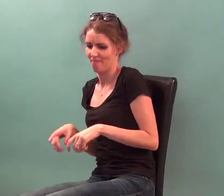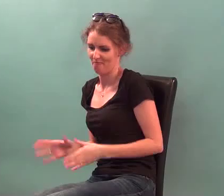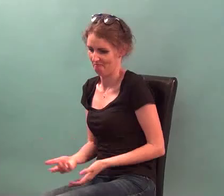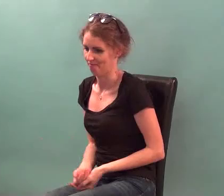Koniec.